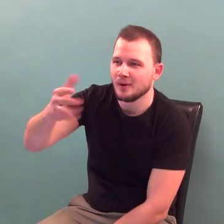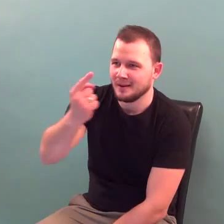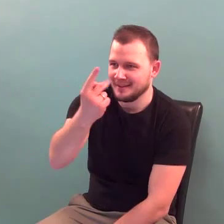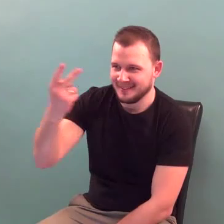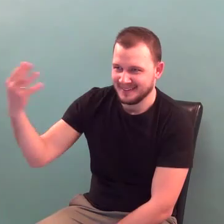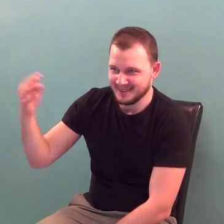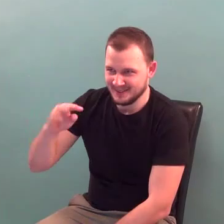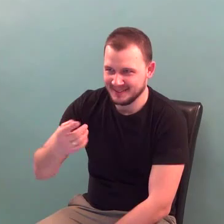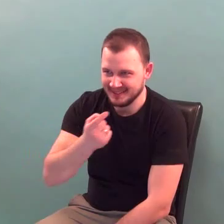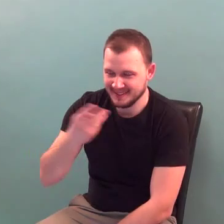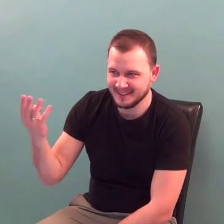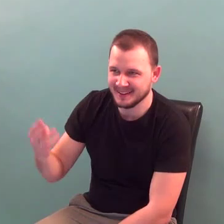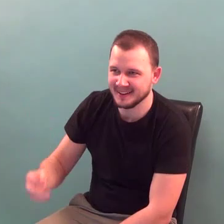W skrócie jeden, dwa trzy...